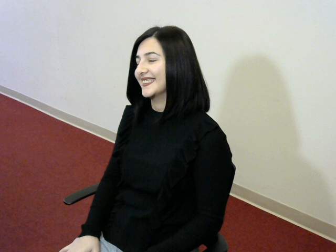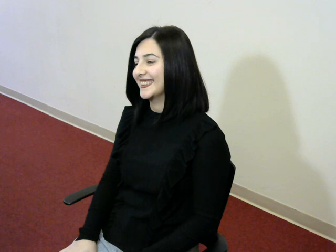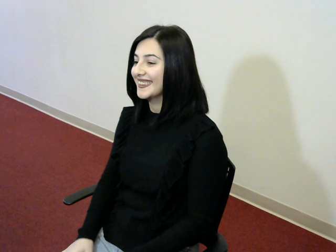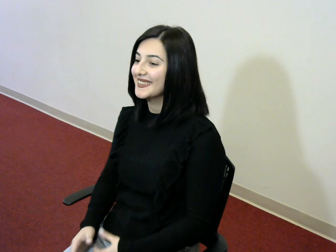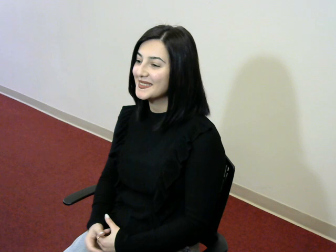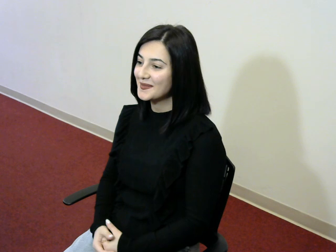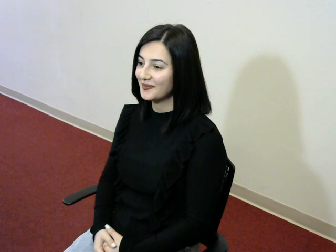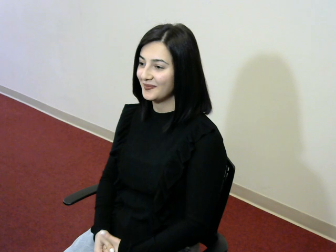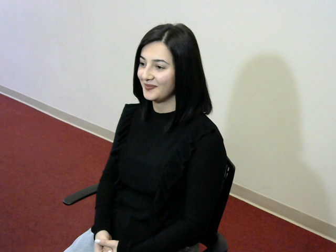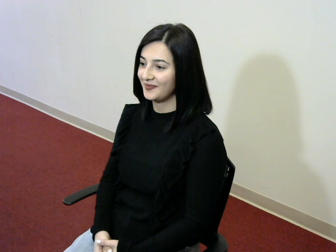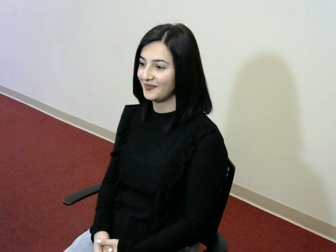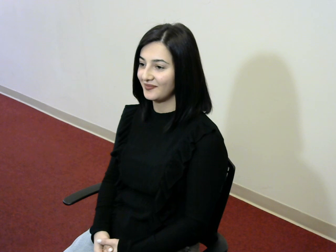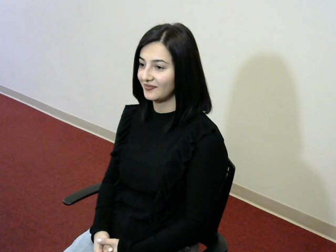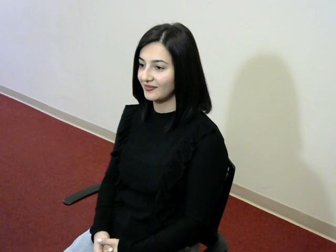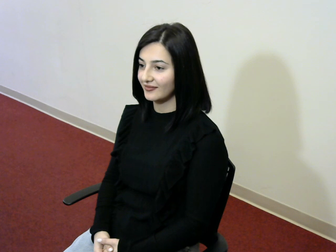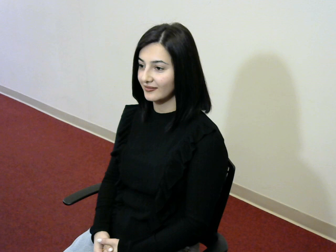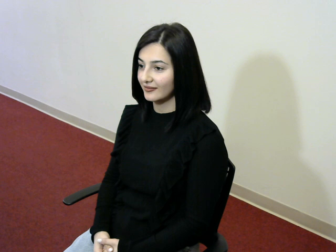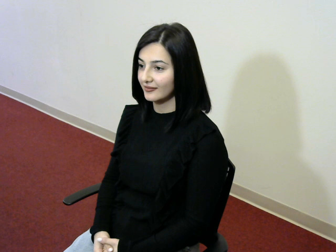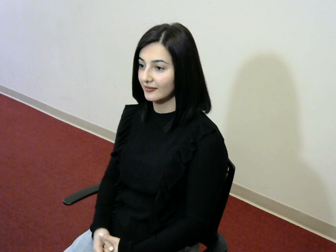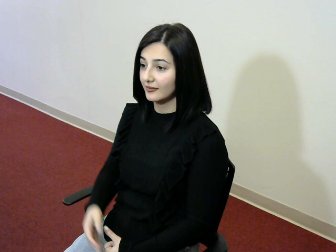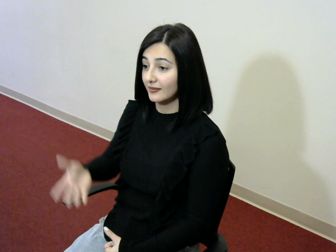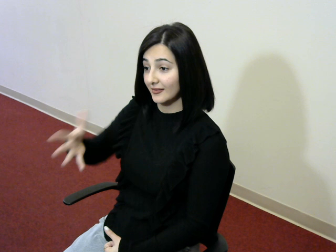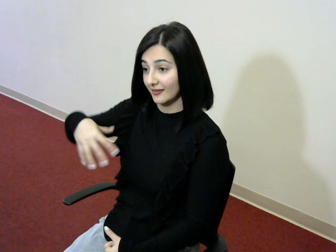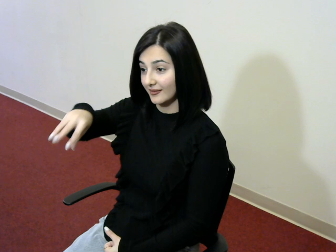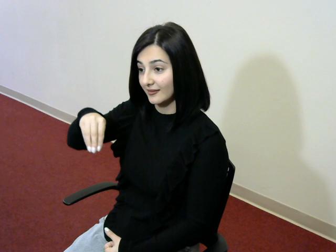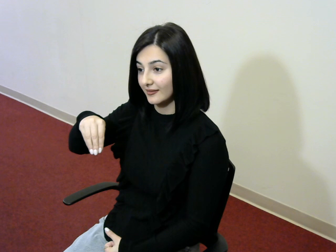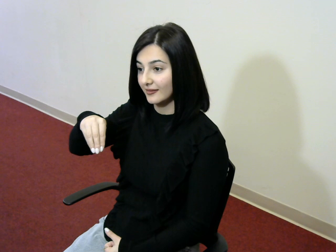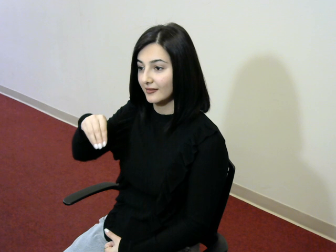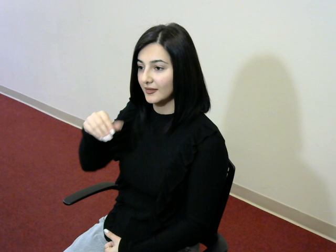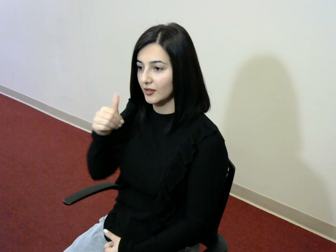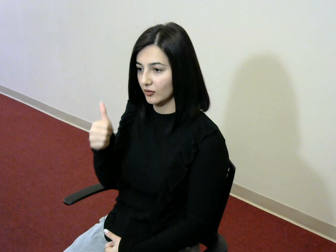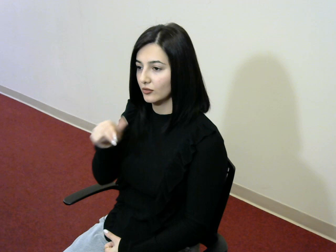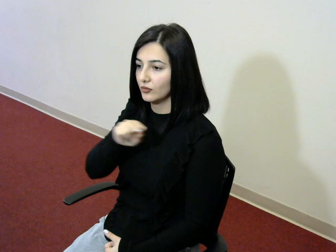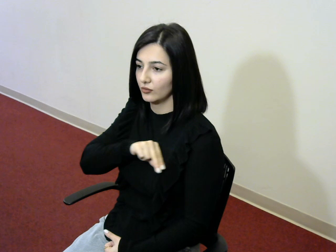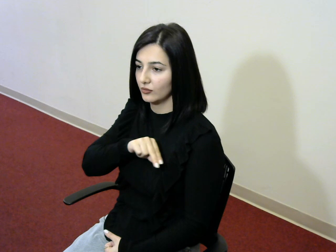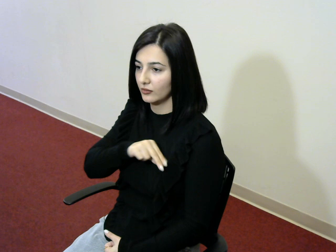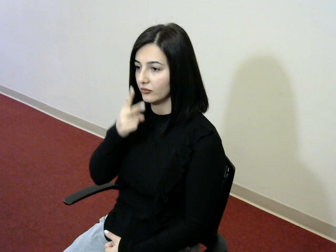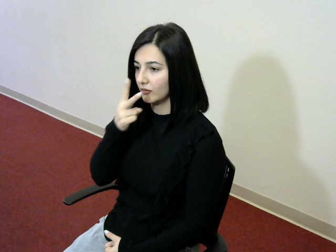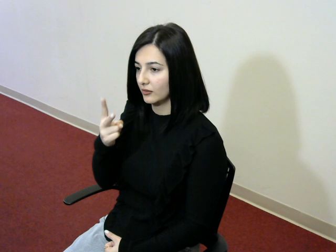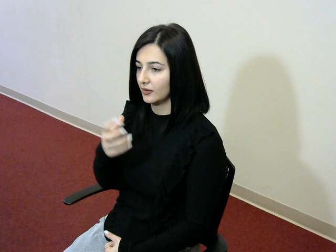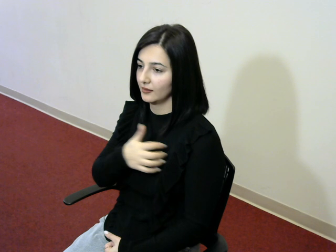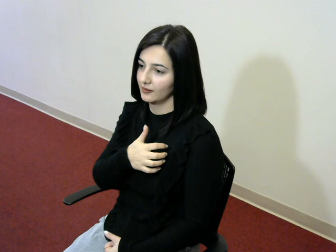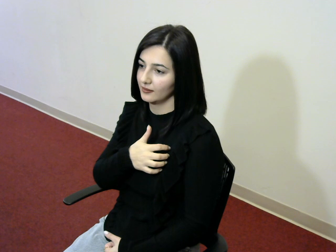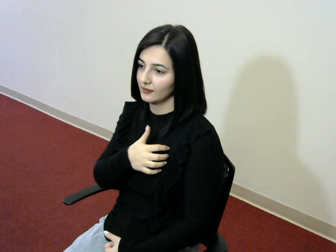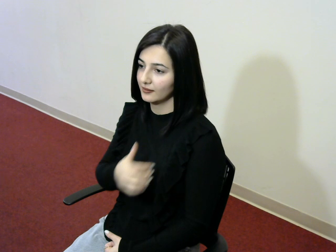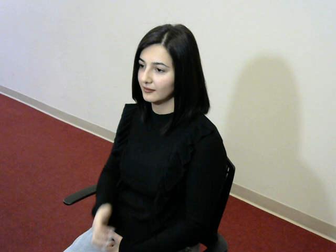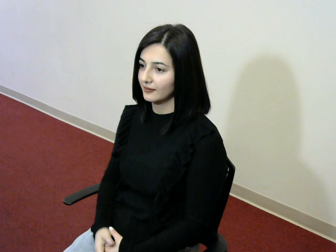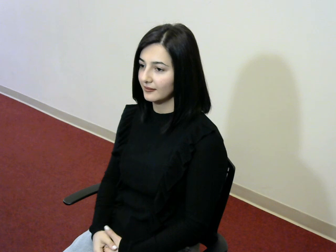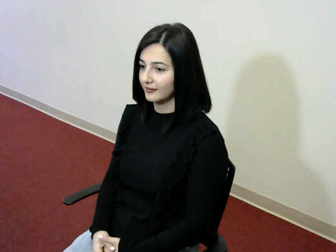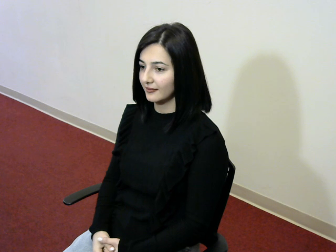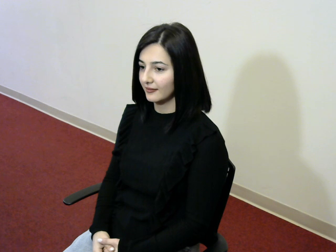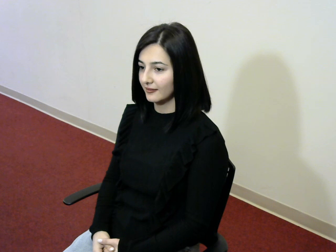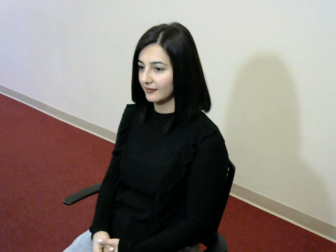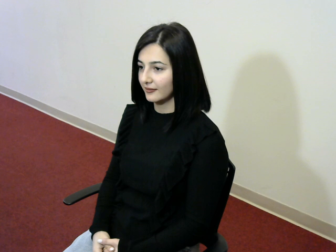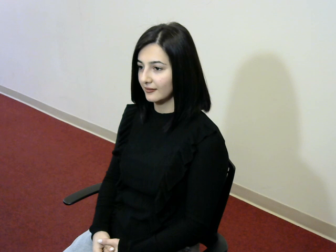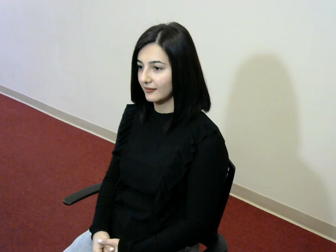Hamı yaxşı işlər görmək istəyir